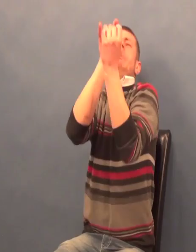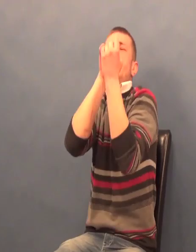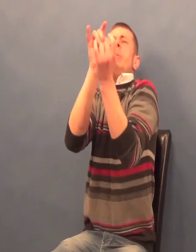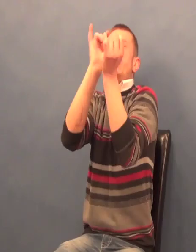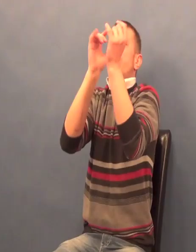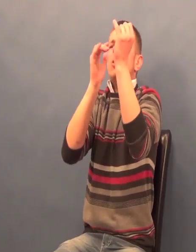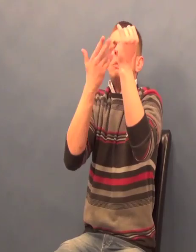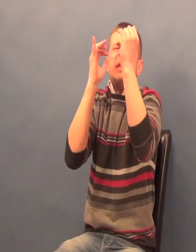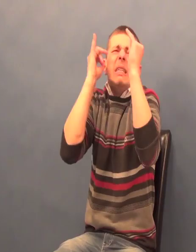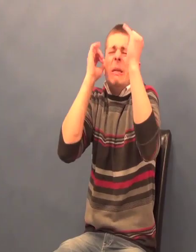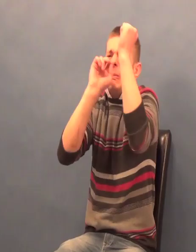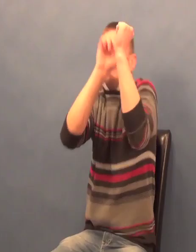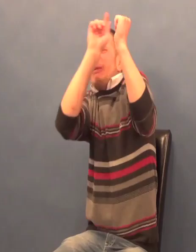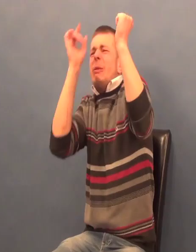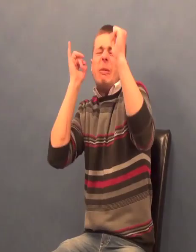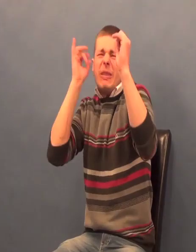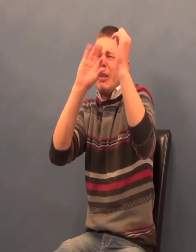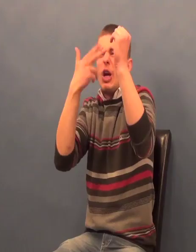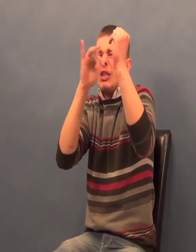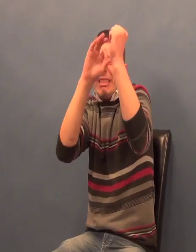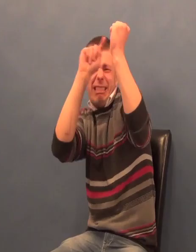Miód... Osy hałasują, wylatują z drzewa, wydają dźwięki.